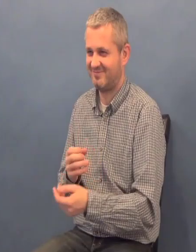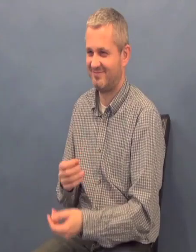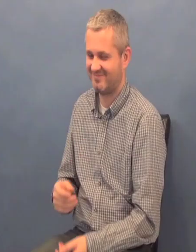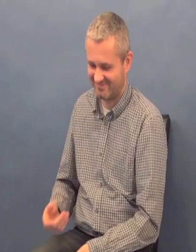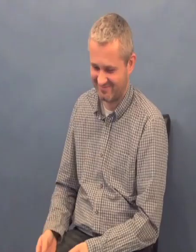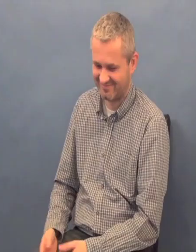Tak.